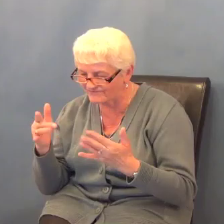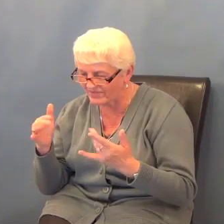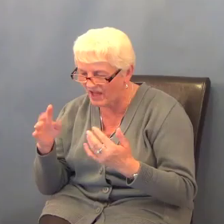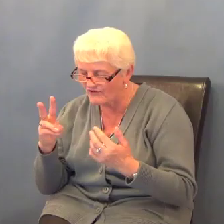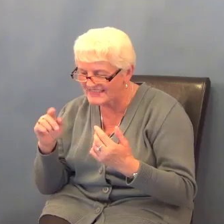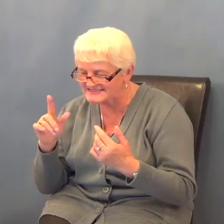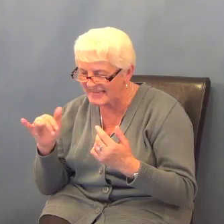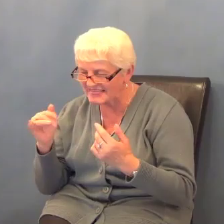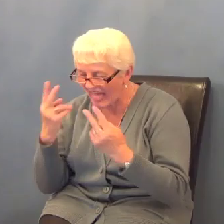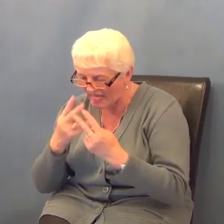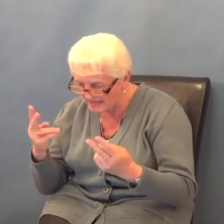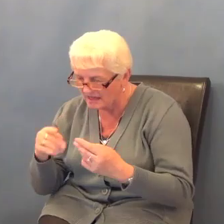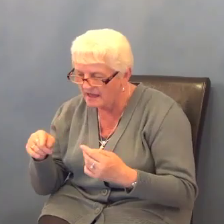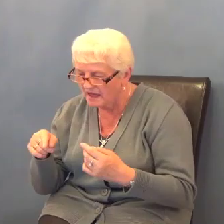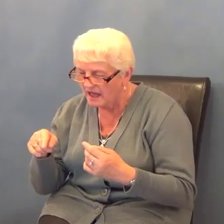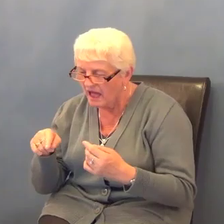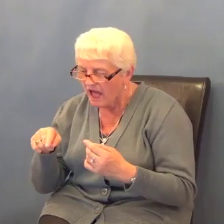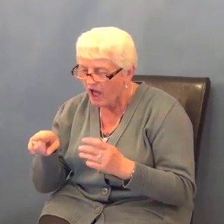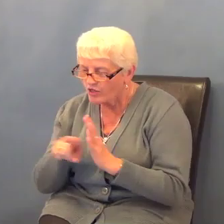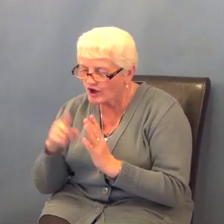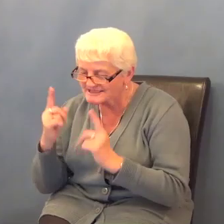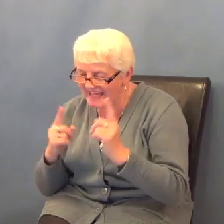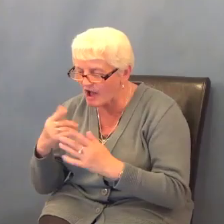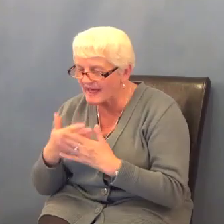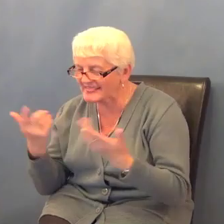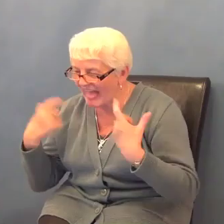Wizyta na działce na wsi.